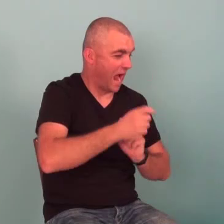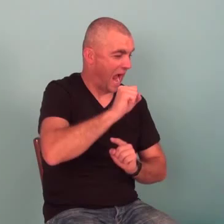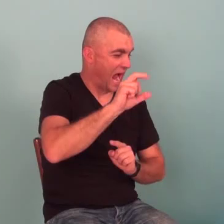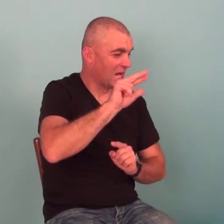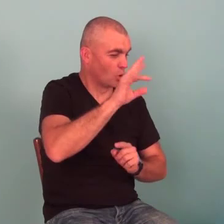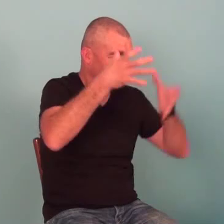Arbuz.